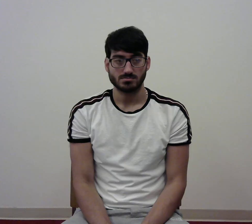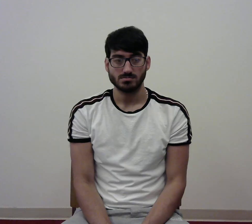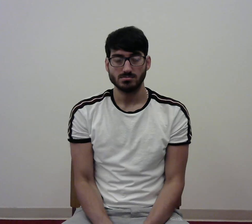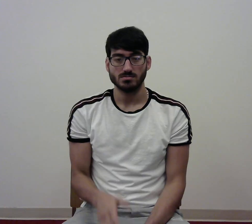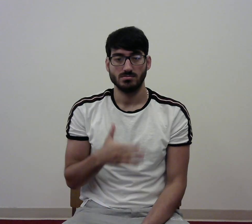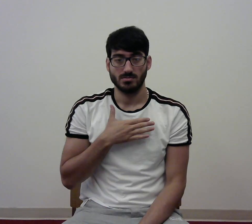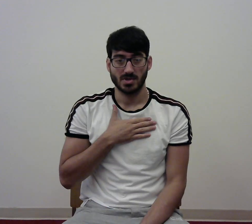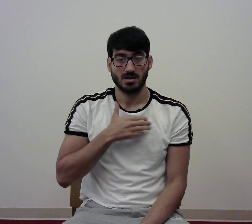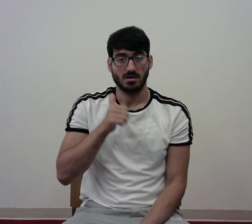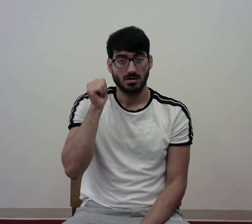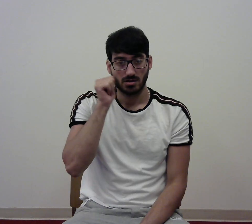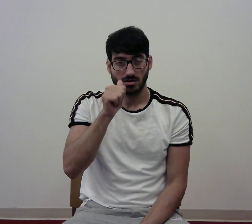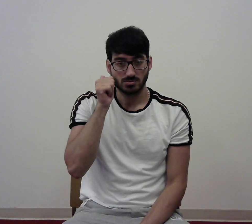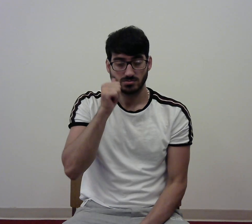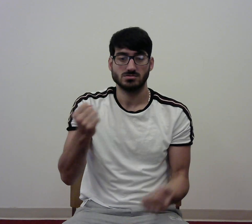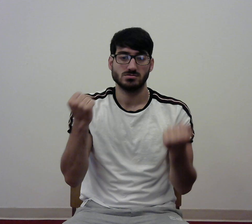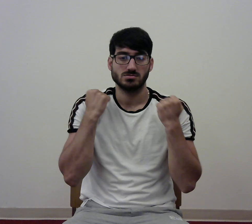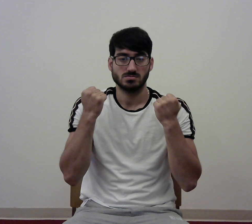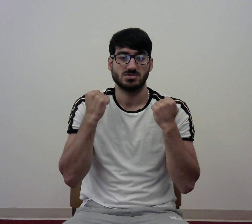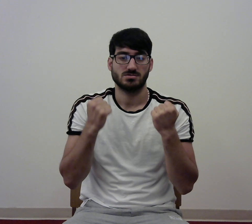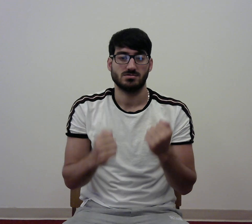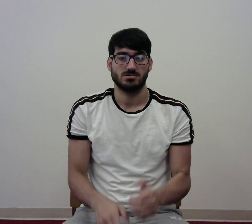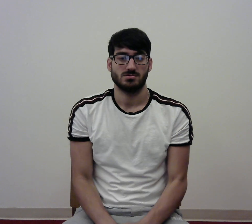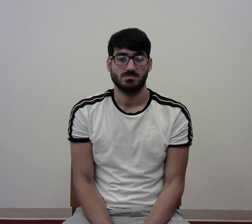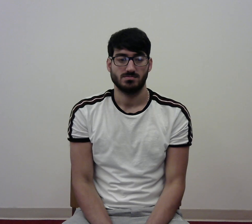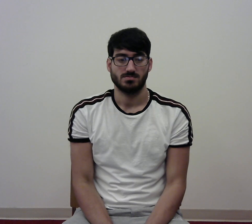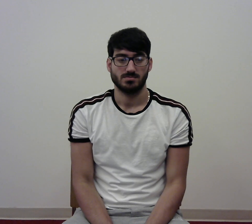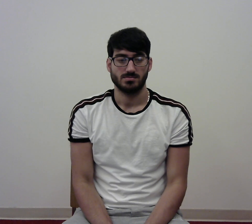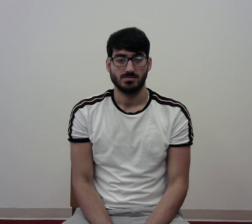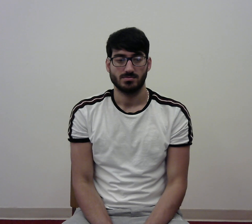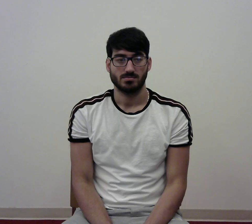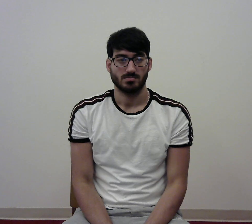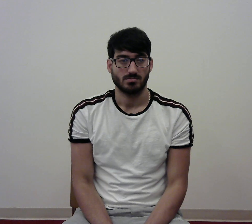Mən hər gün idman edirəm